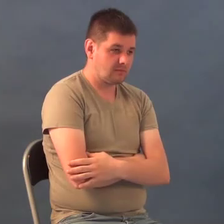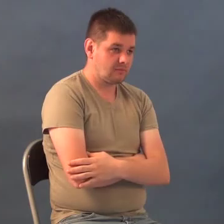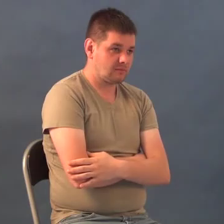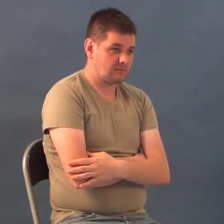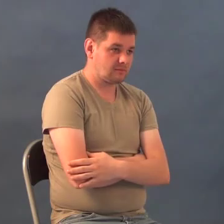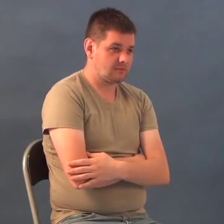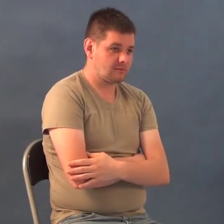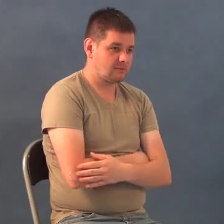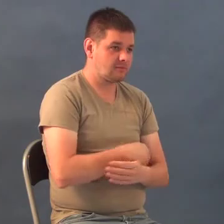Idę do kina.